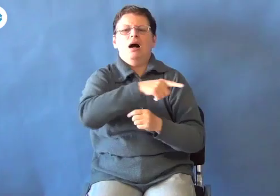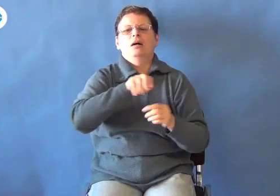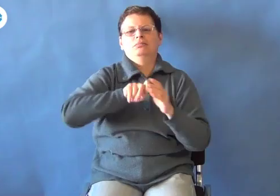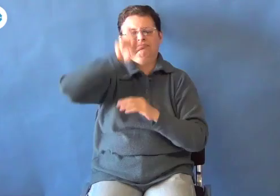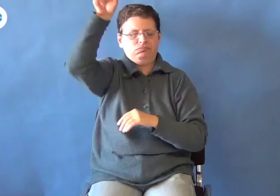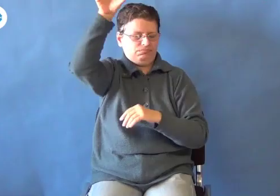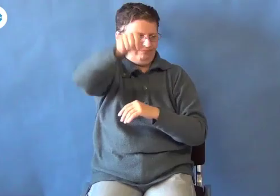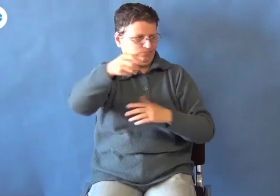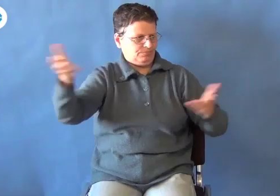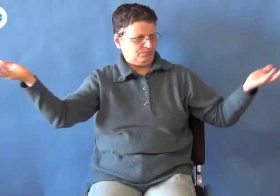A on się wspinał.